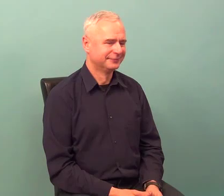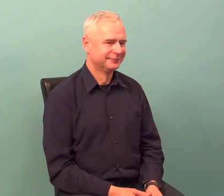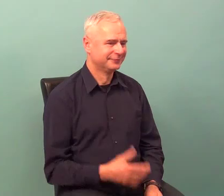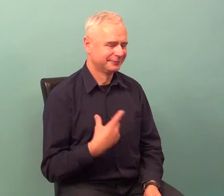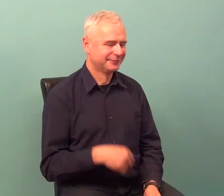Aha.